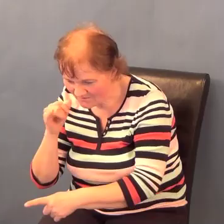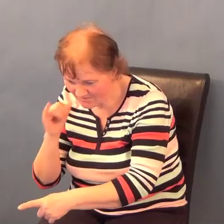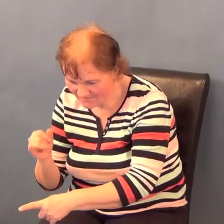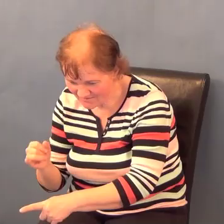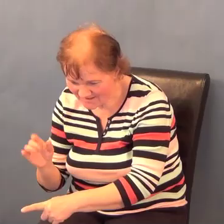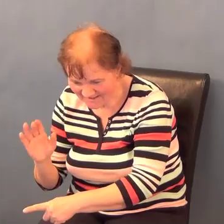Nie mogę.